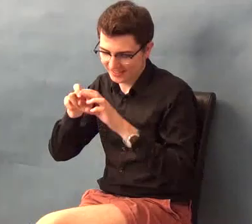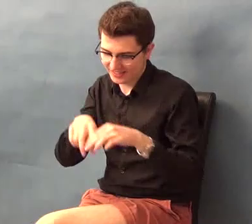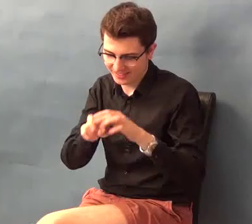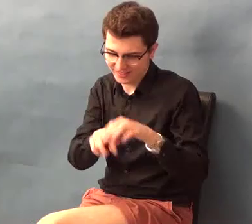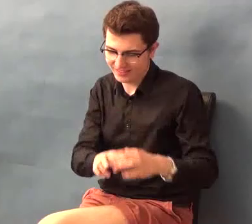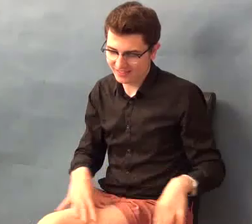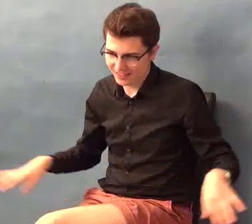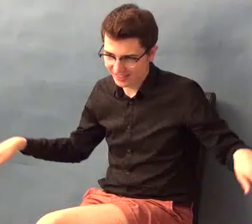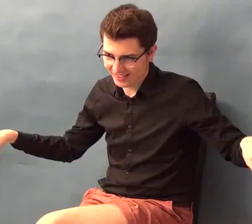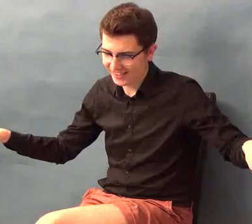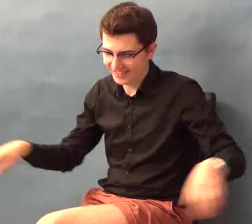Królik skakał i powiewał rękawami.